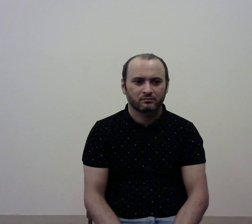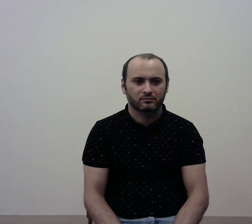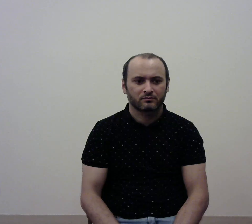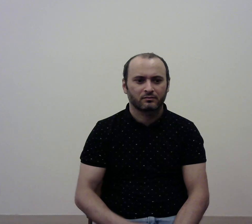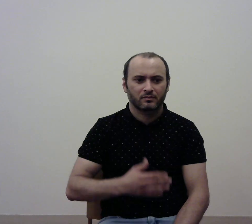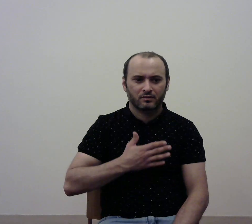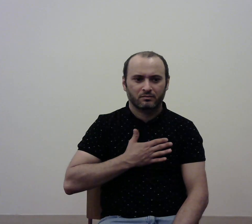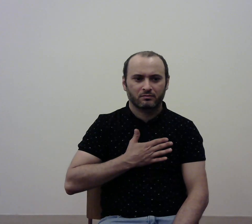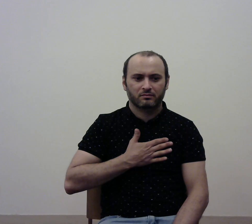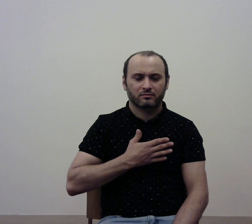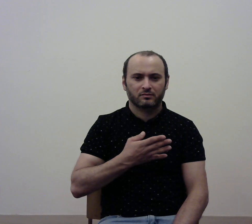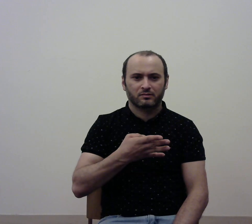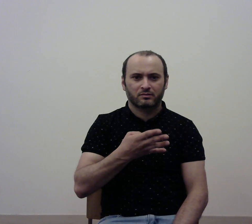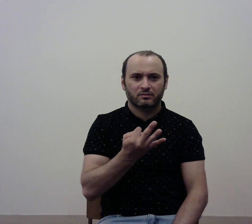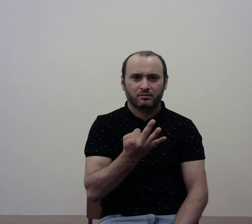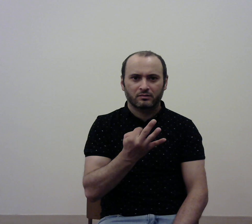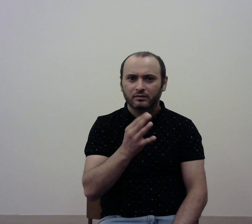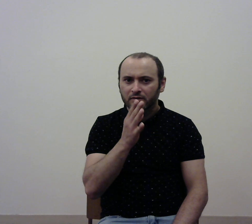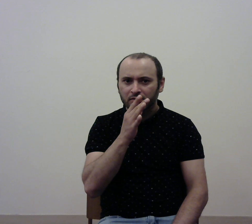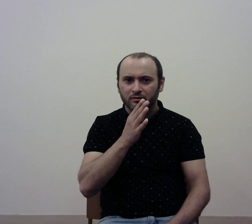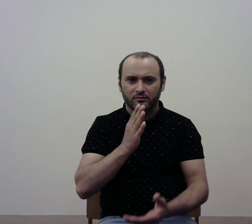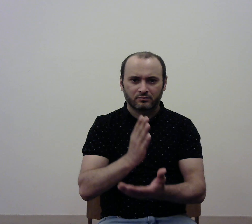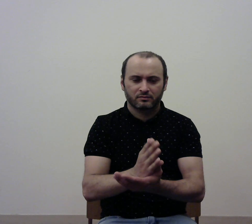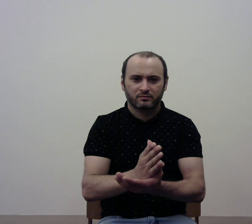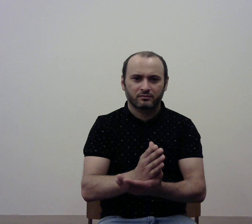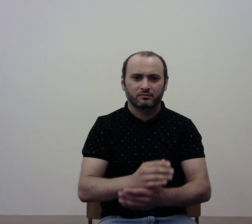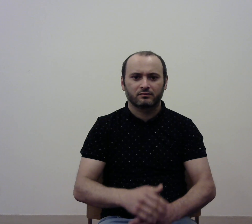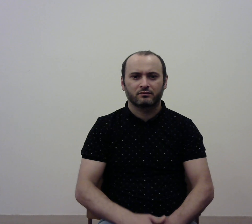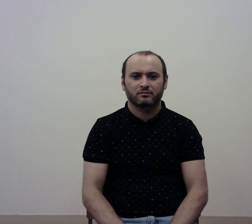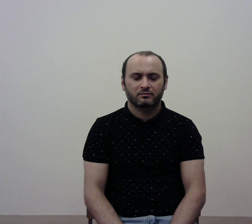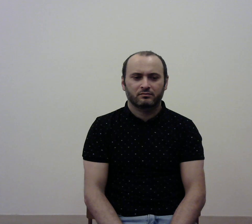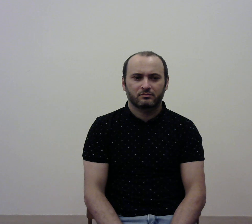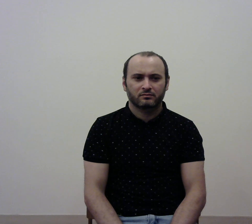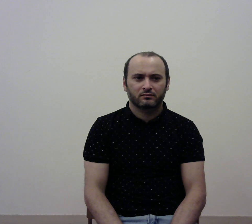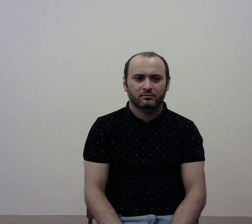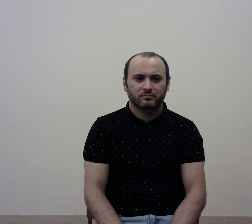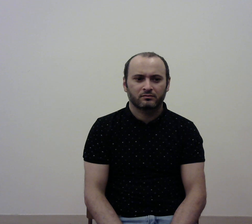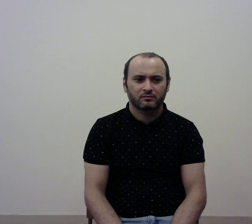Mənim 43 yaşım var